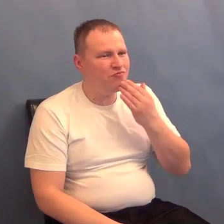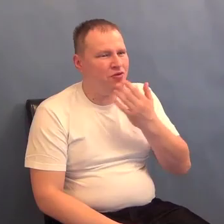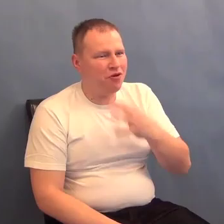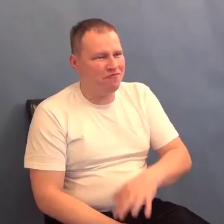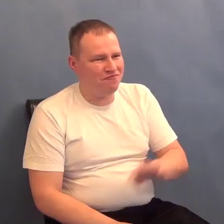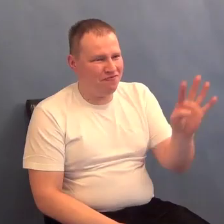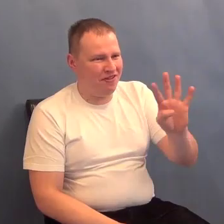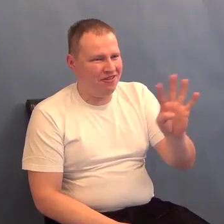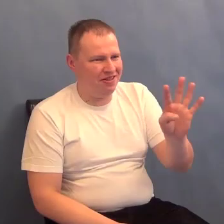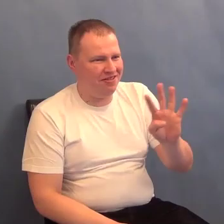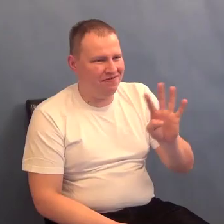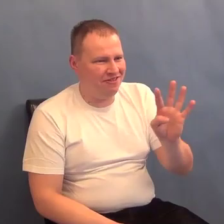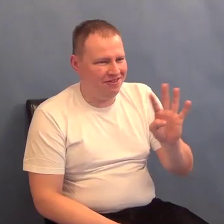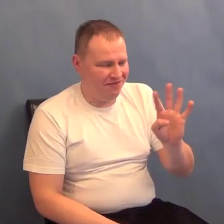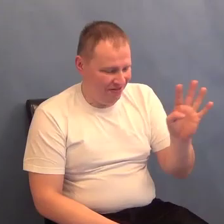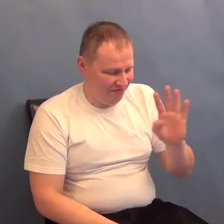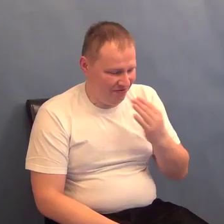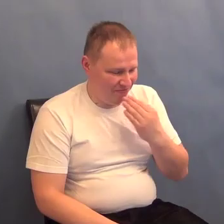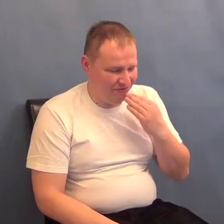Popołudniu o godzinie czwartej.